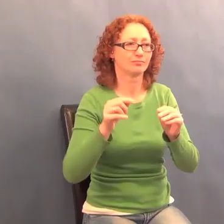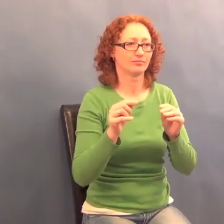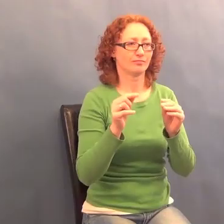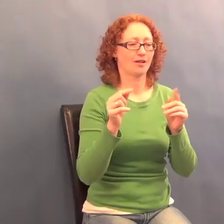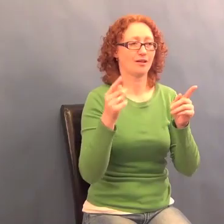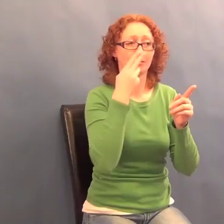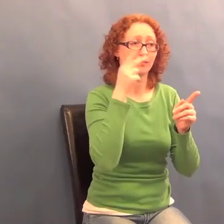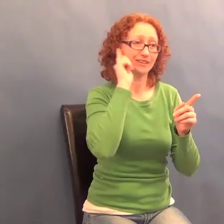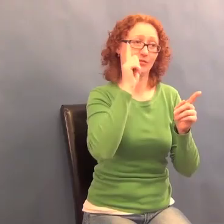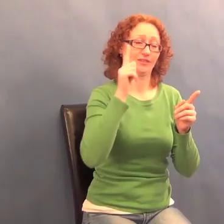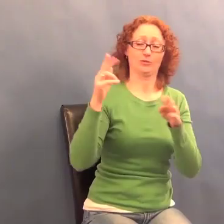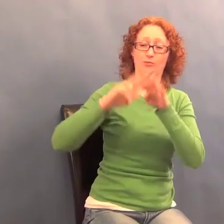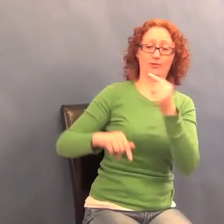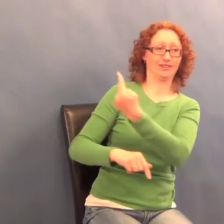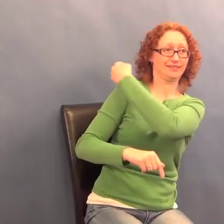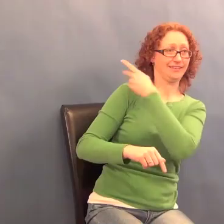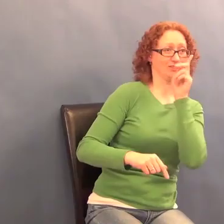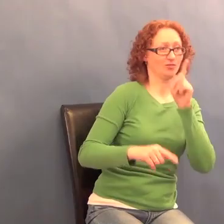Charlie Chaplin nie zauważył, że policjant stoi przed nim.